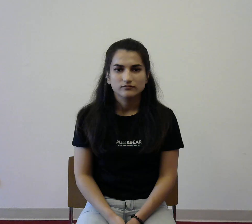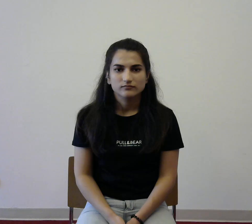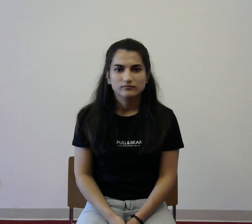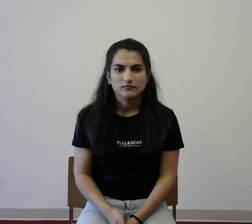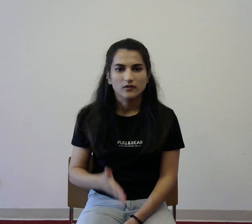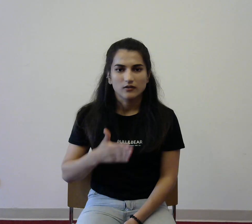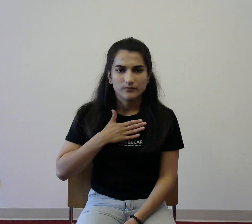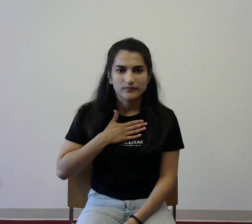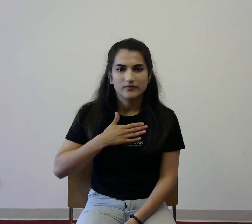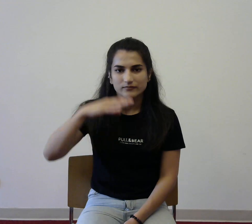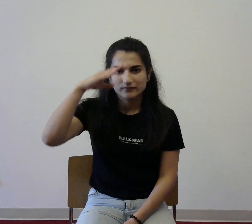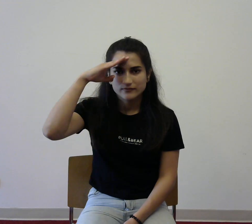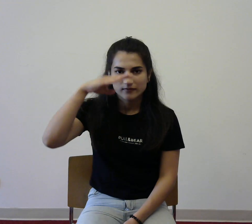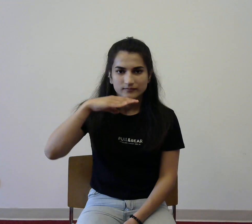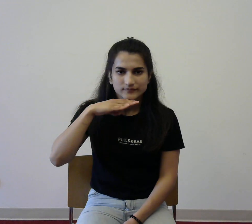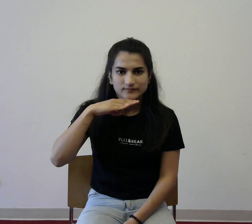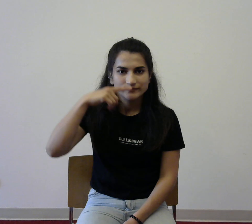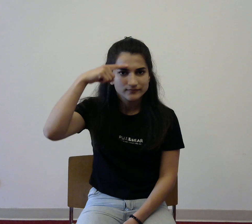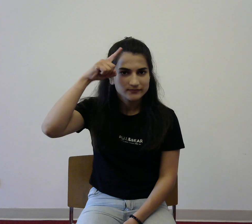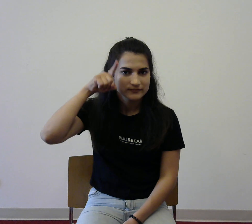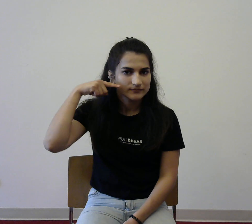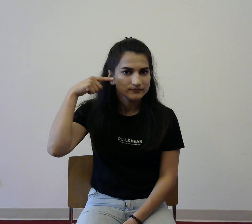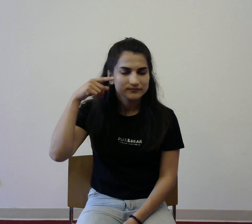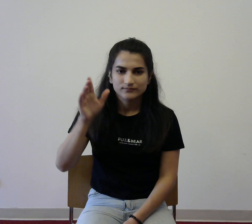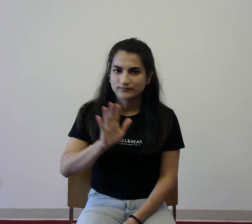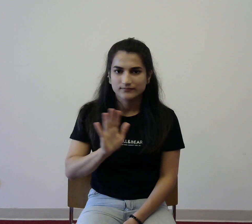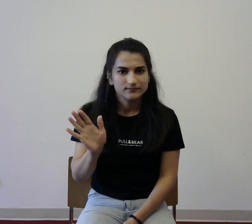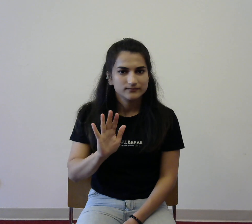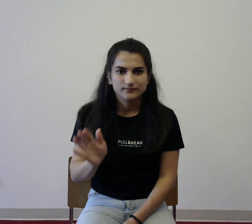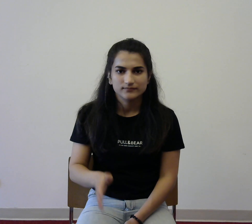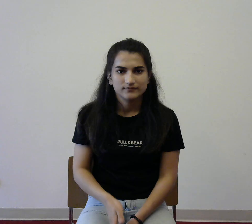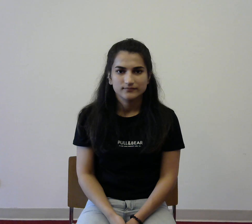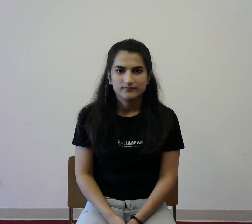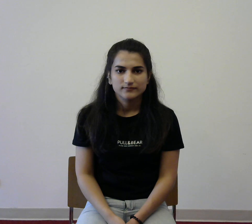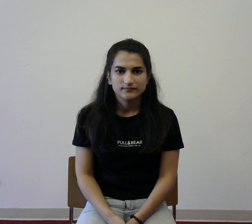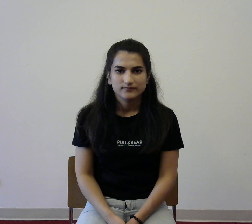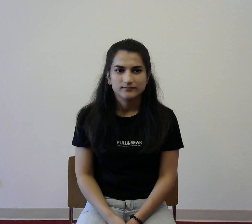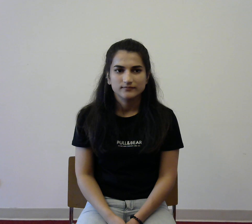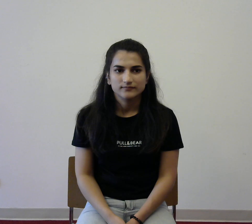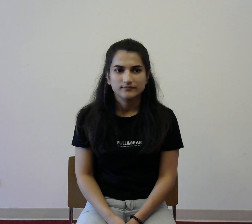Mənim atam azərbaycanlı deyil